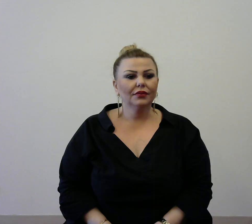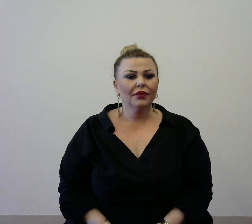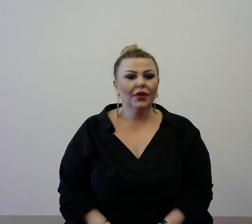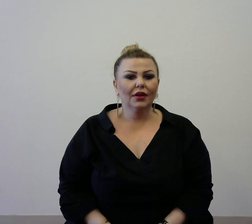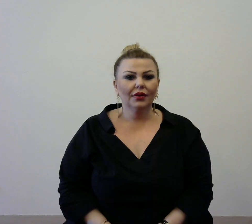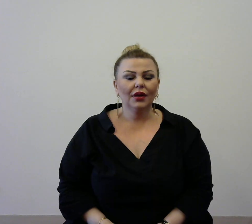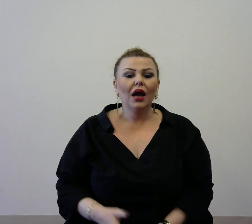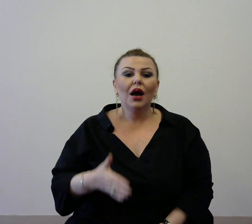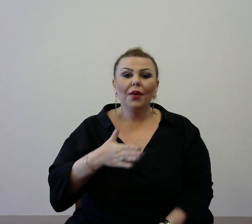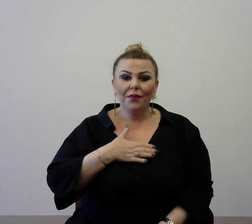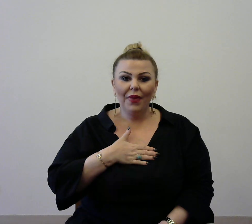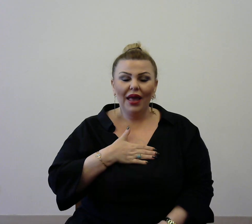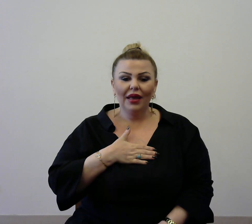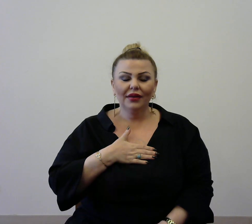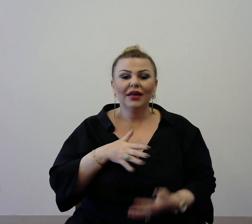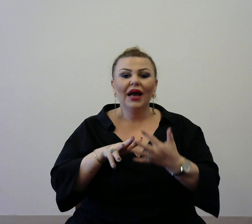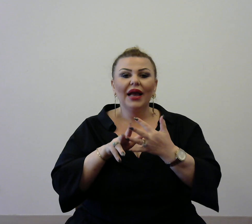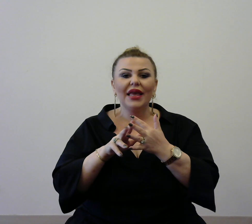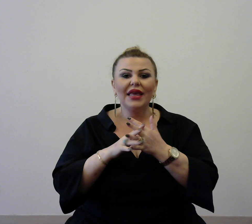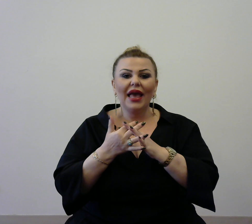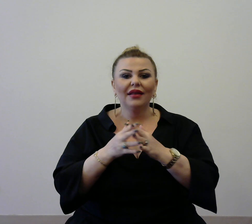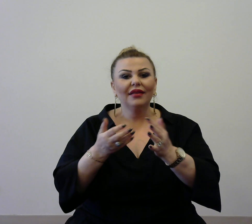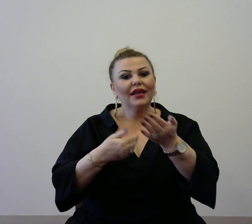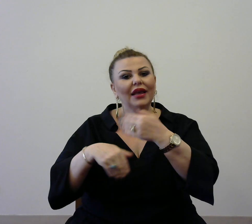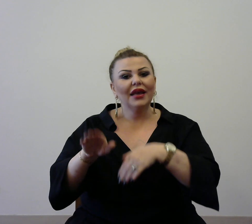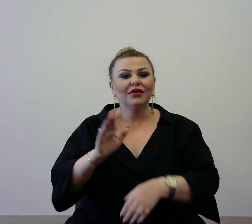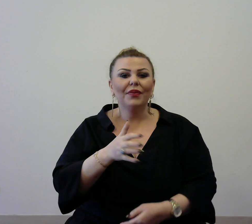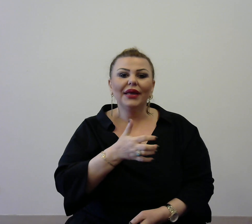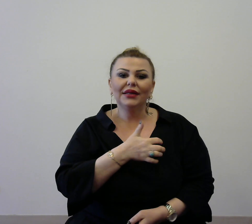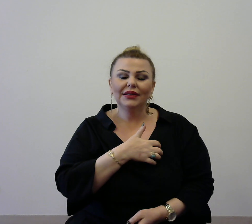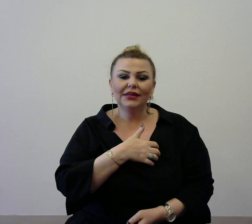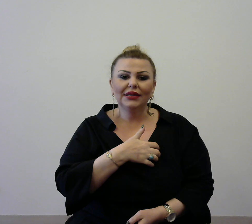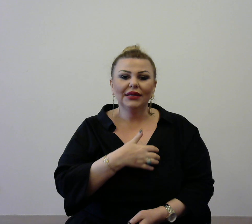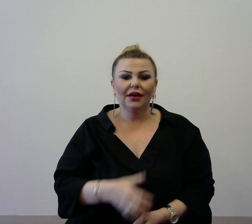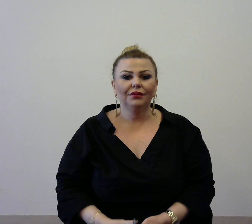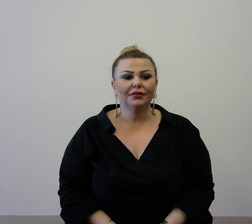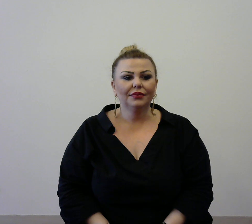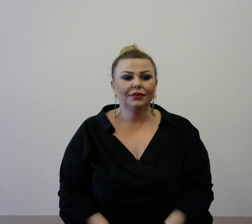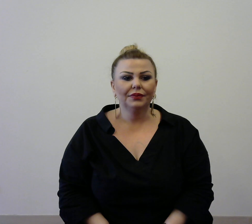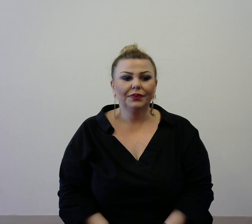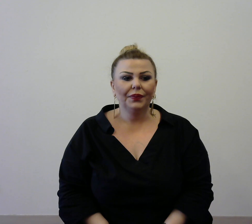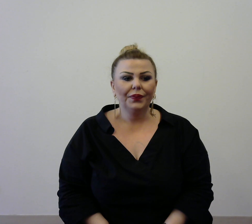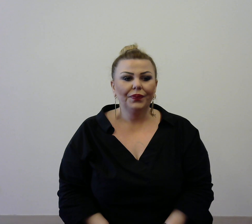Mən kəndə getmək istəyirəm